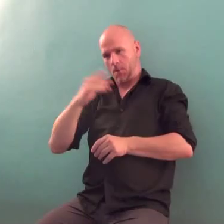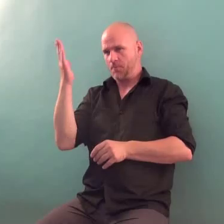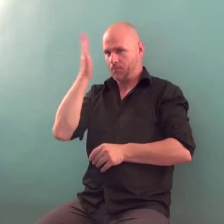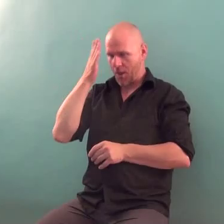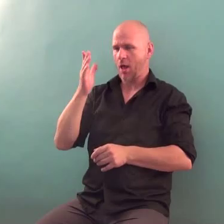Już wie.